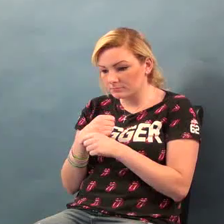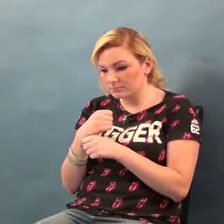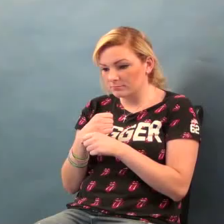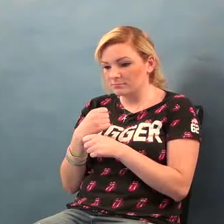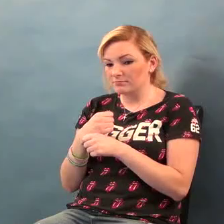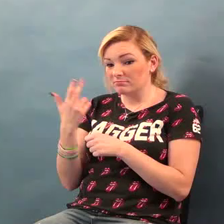Jestem zajęta.